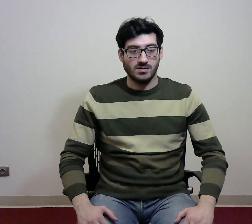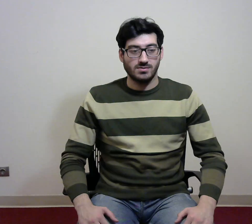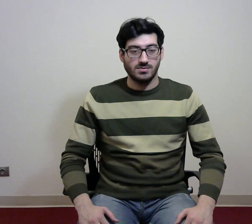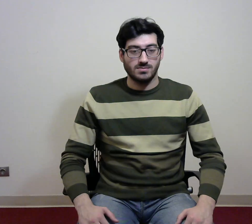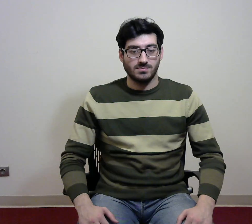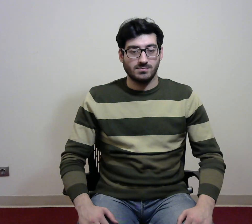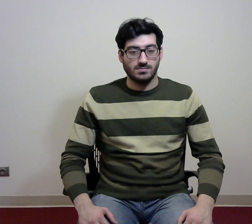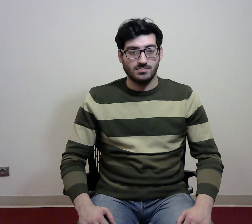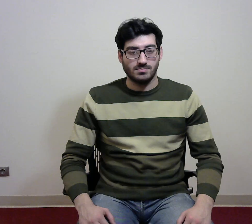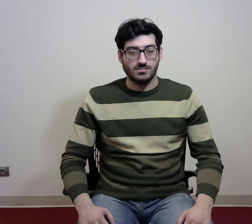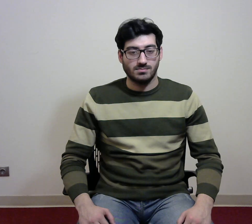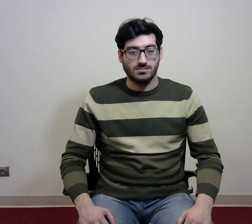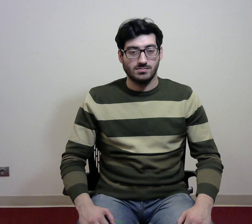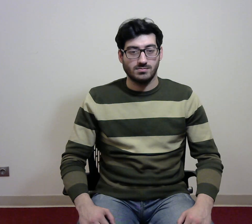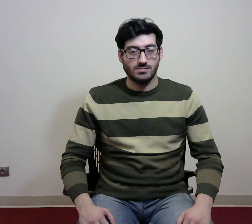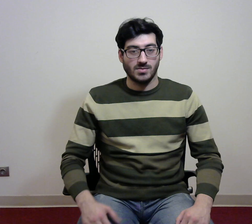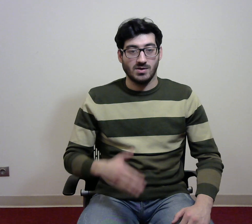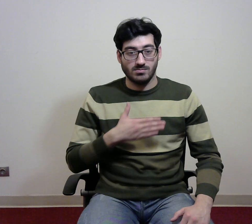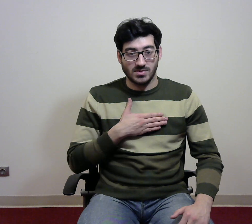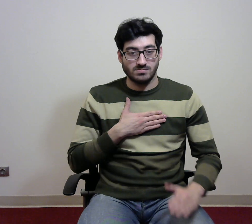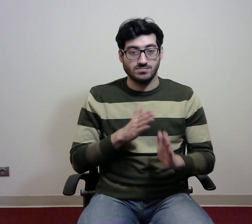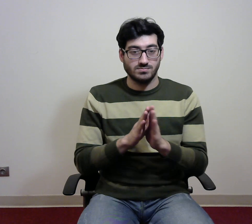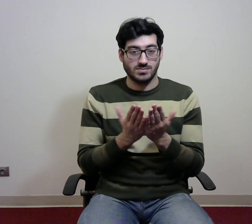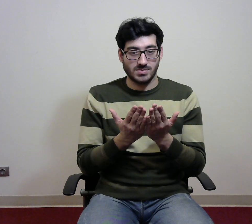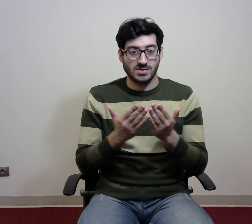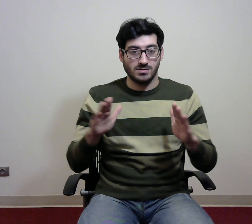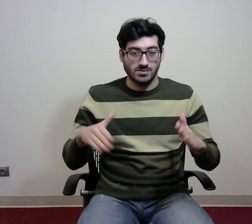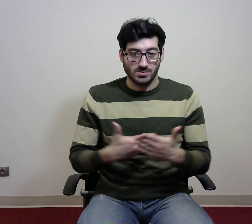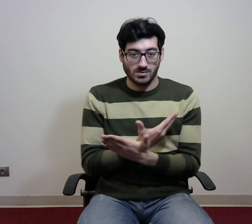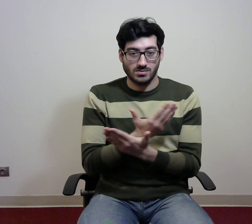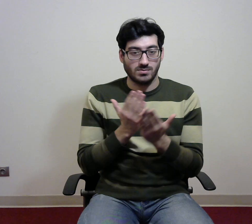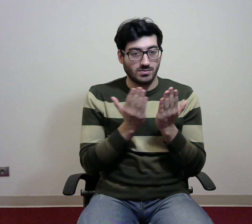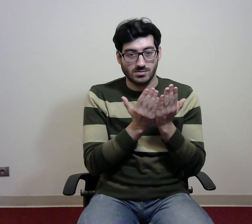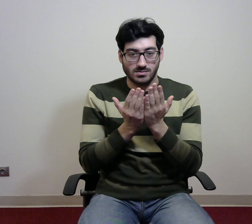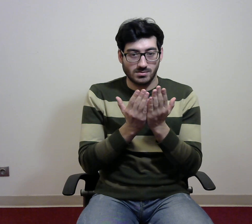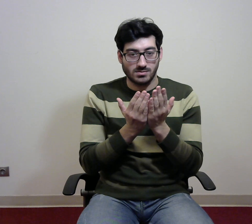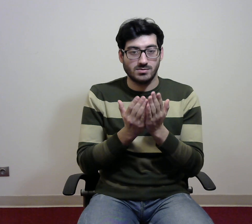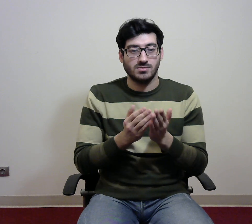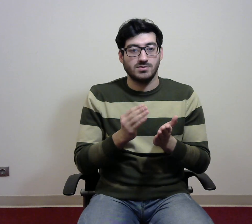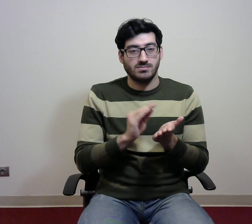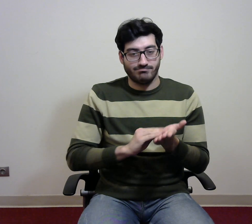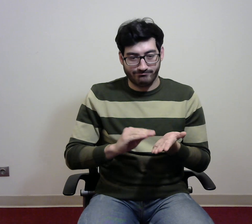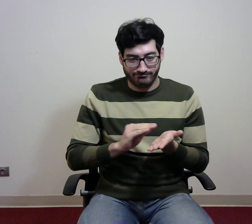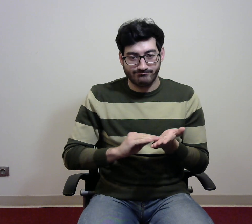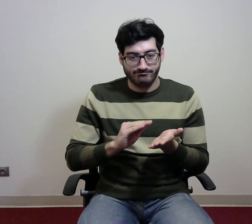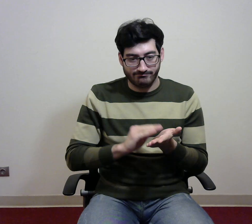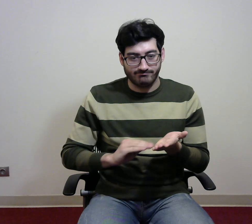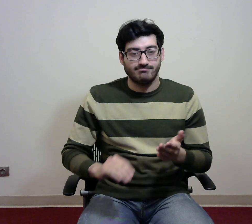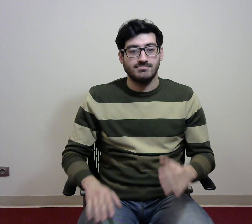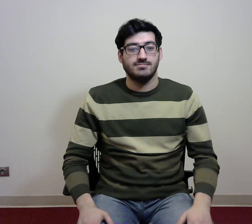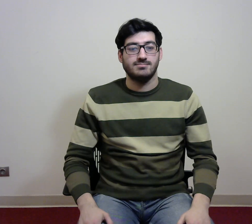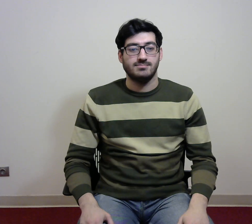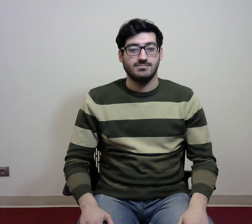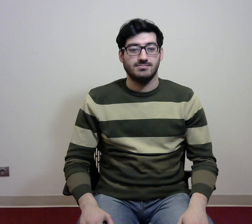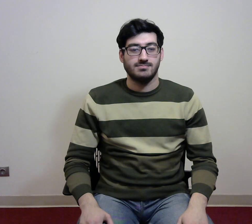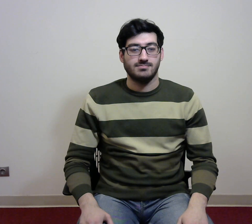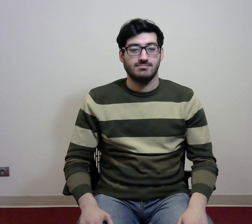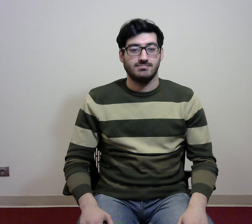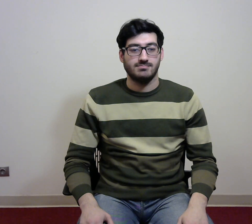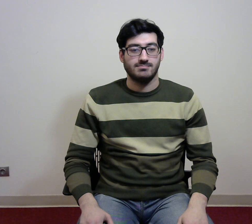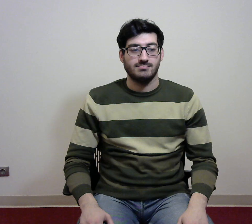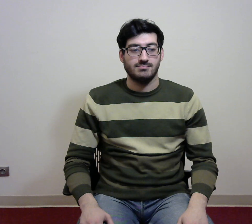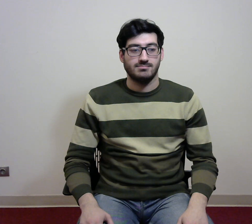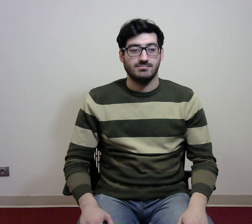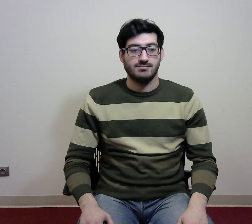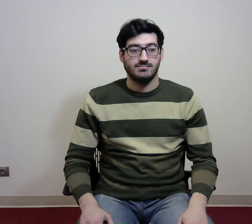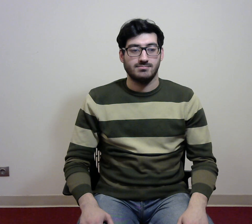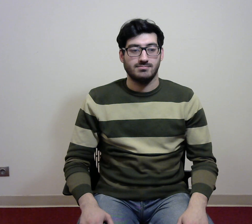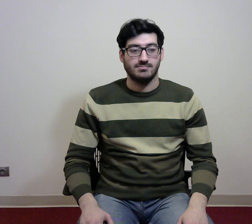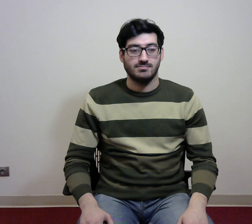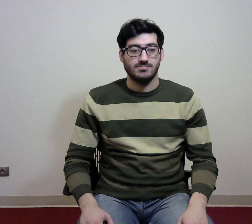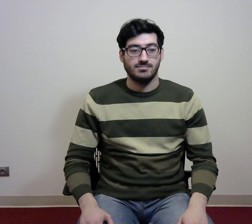Mən kitabı yenidən oxuyub, təkrarlamalıyam